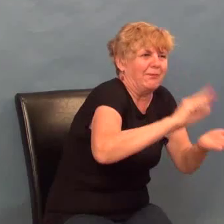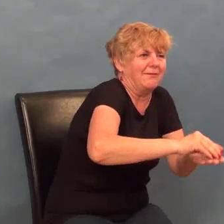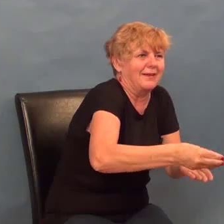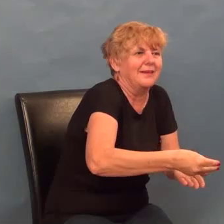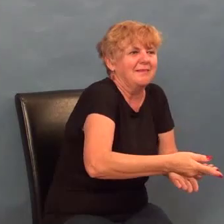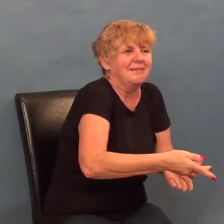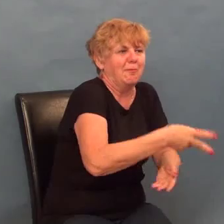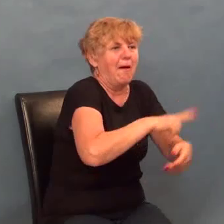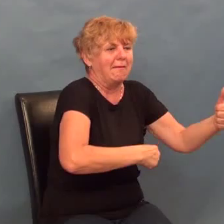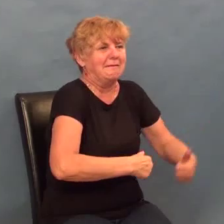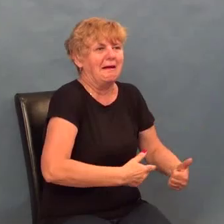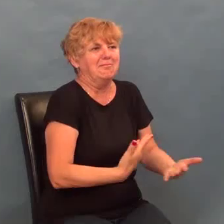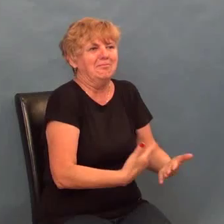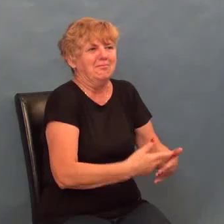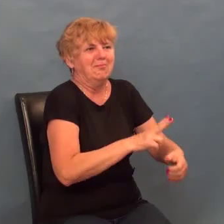Dlaczego policjant tu stoi?